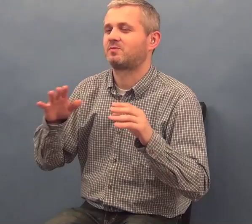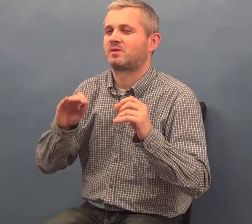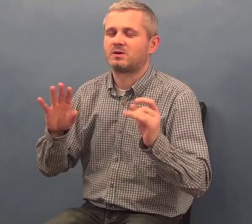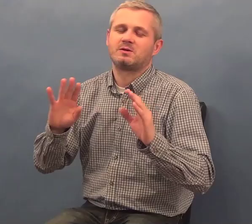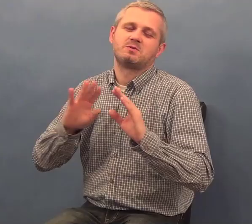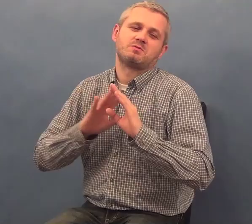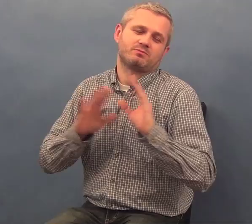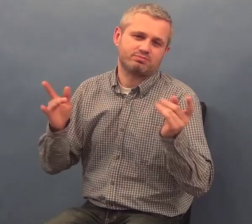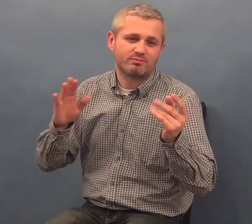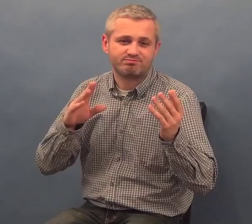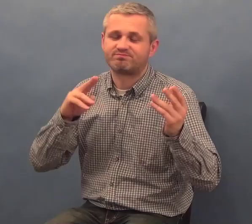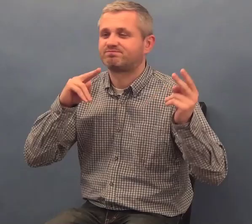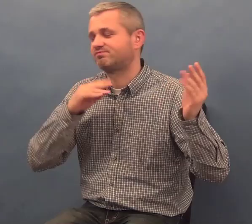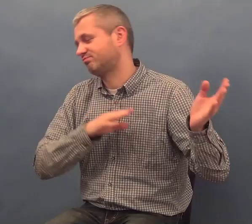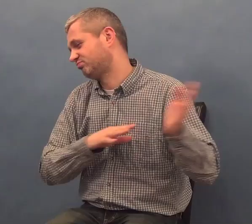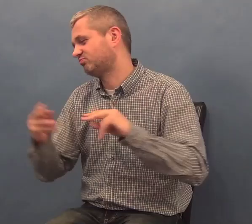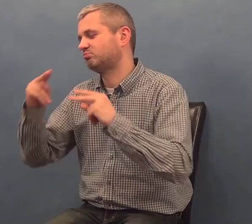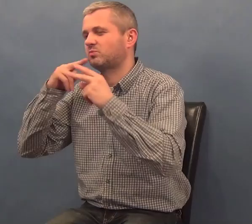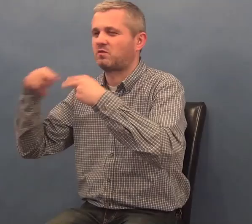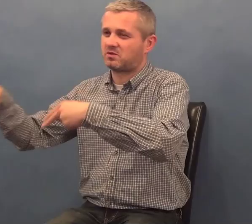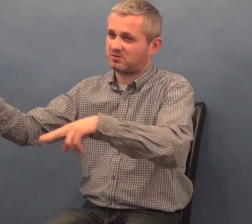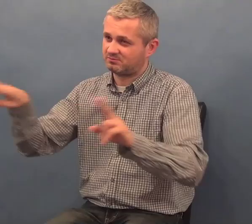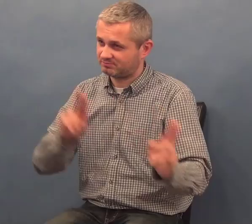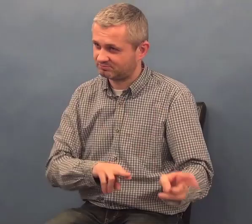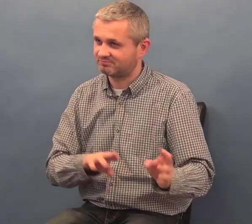Już koniec i wszyscy wracają do hotelu.